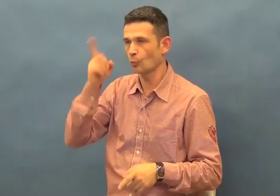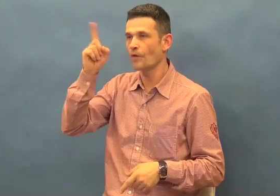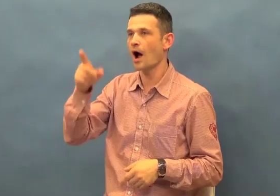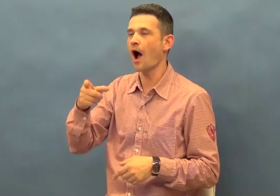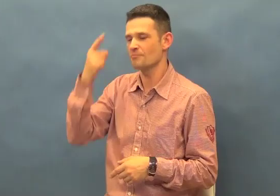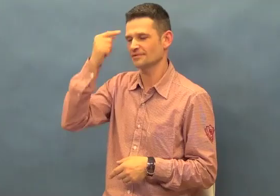Uwaga.